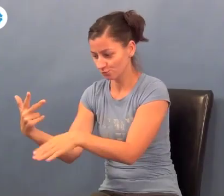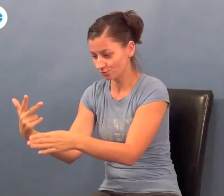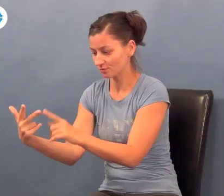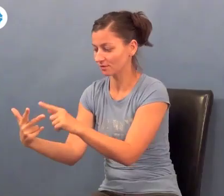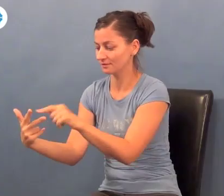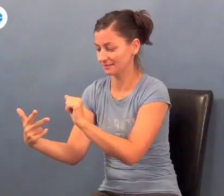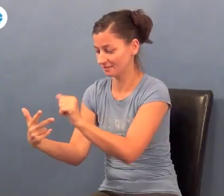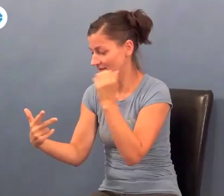W pierwszym, drugim są jabłka, trzeci jest pusty.